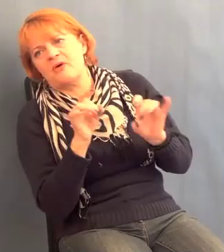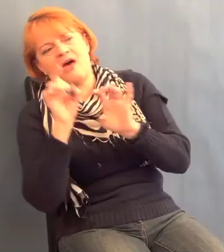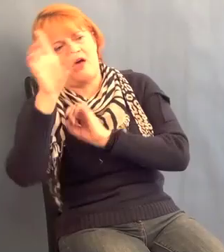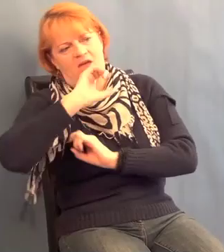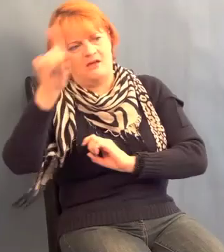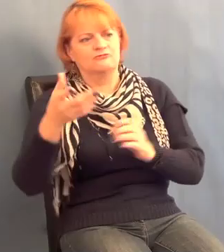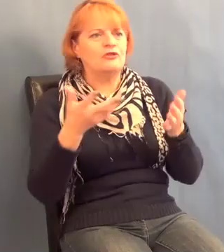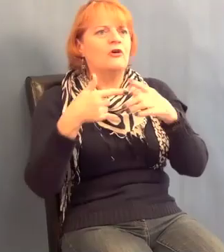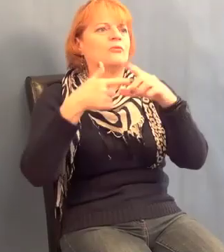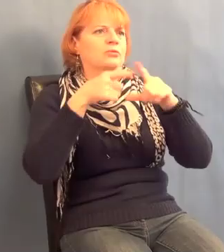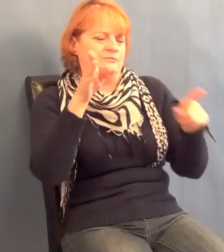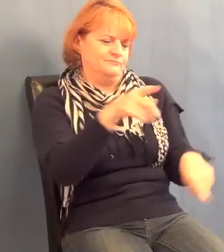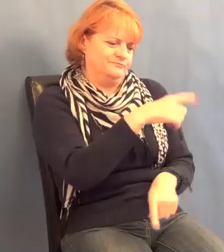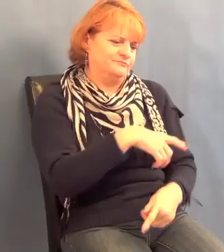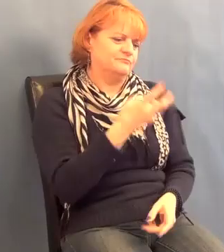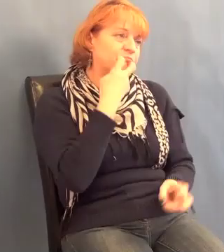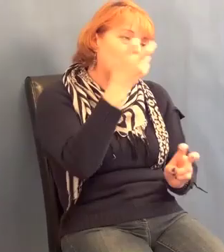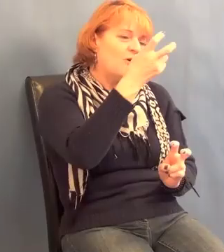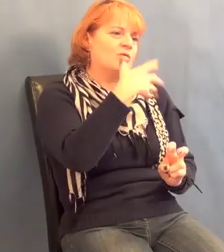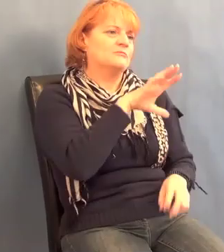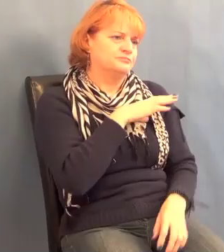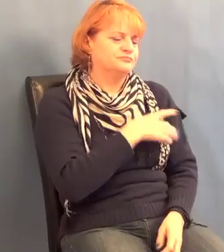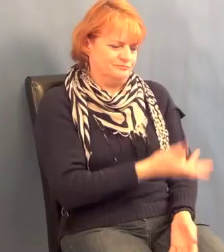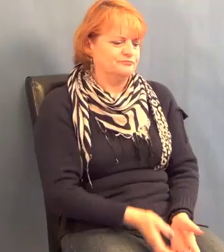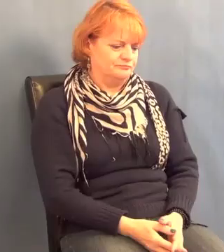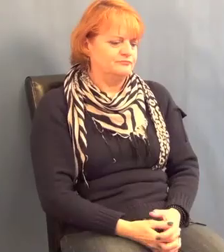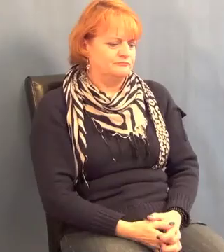Trzeba uciekać za strzałkami, bo prąd jest niebezpieczny.